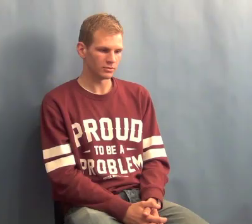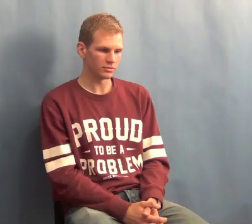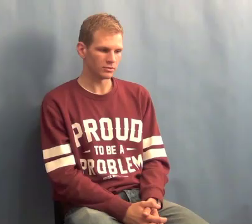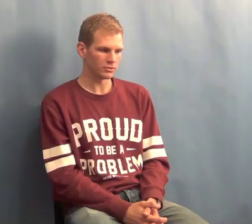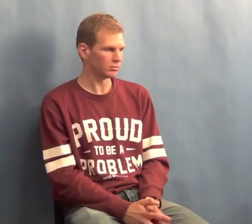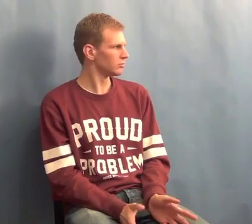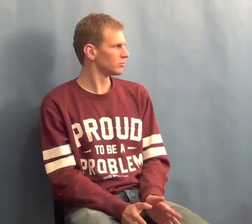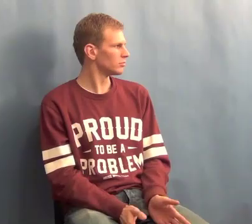Koniec.